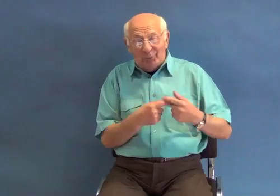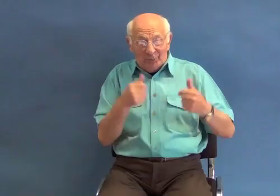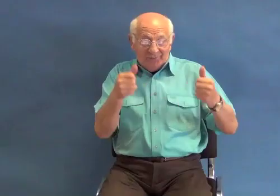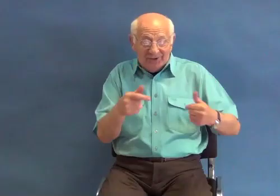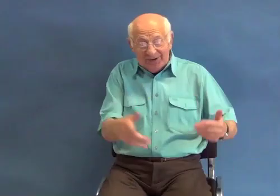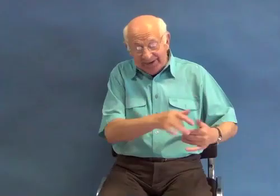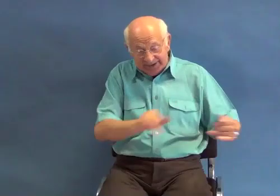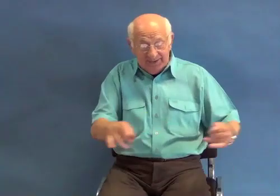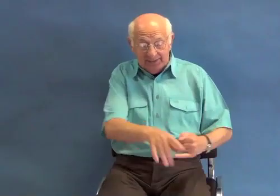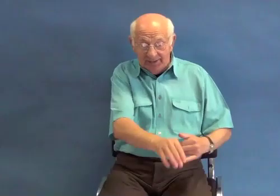Pasuje to do wieszania czegoś, różnych rzeczy.